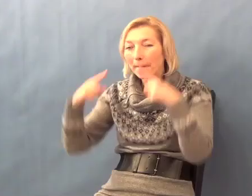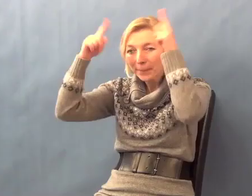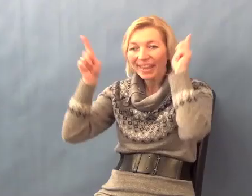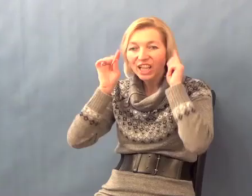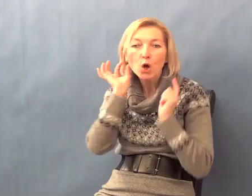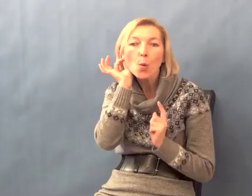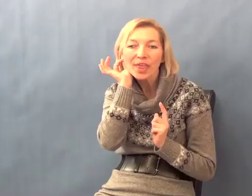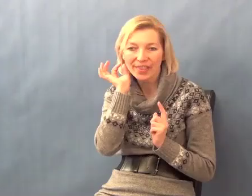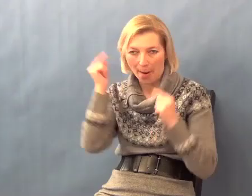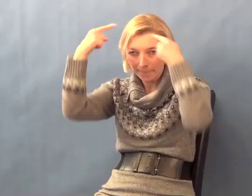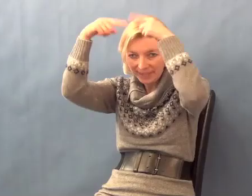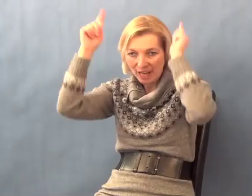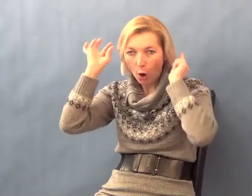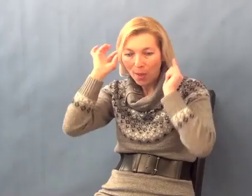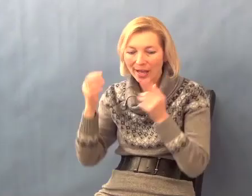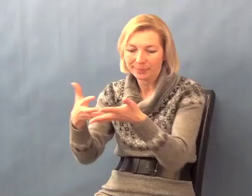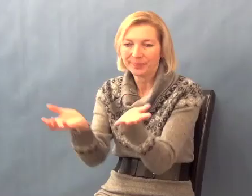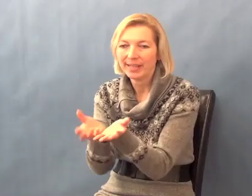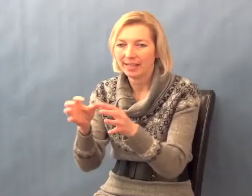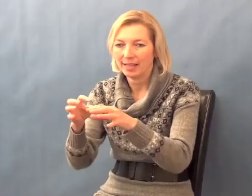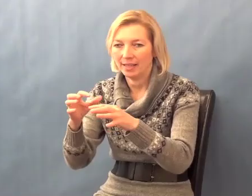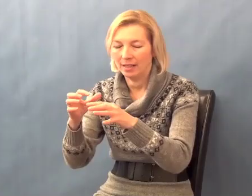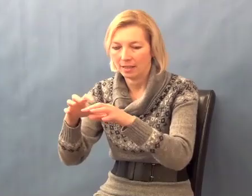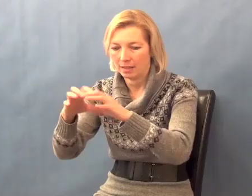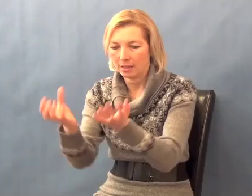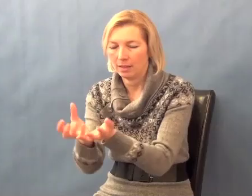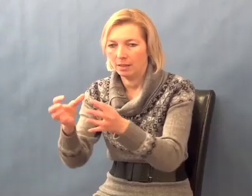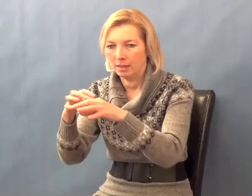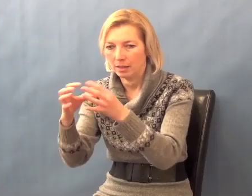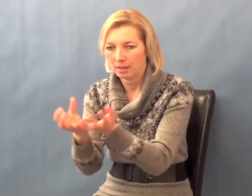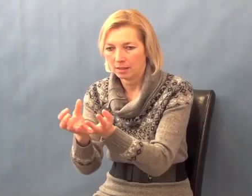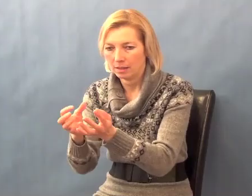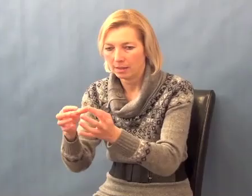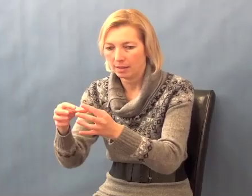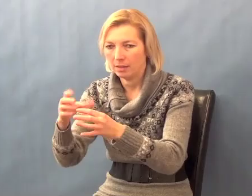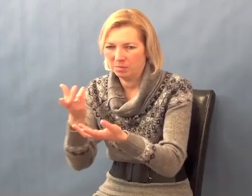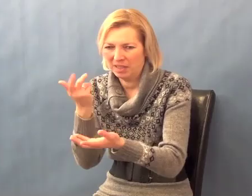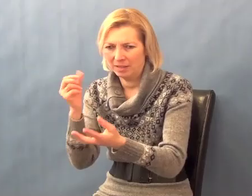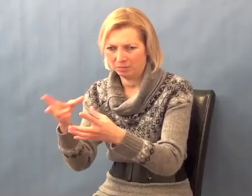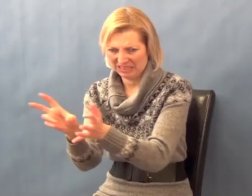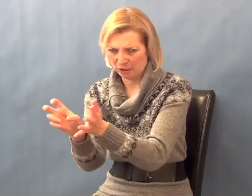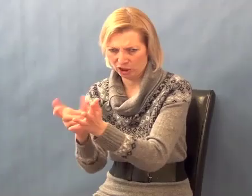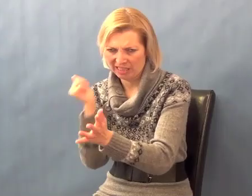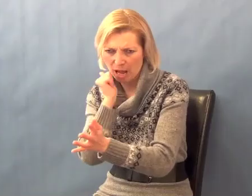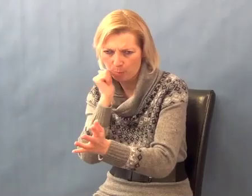Myszka Miki, kobieta. Trzyma miskę... ciasto z jabłkami ?